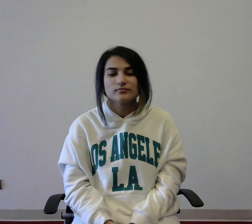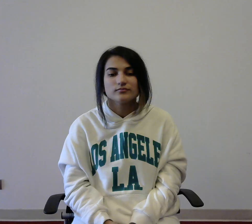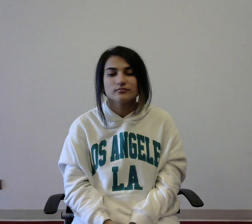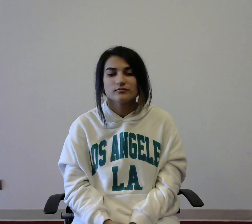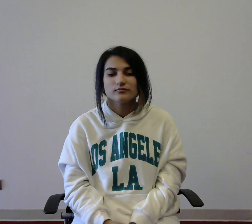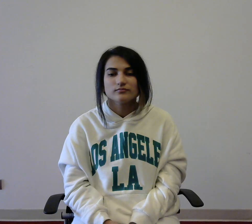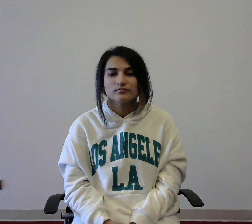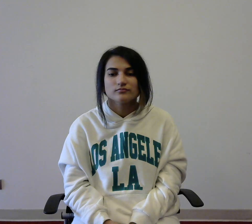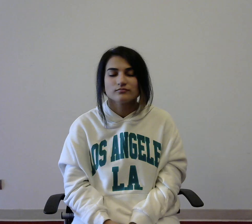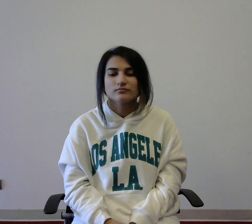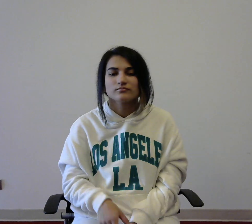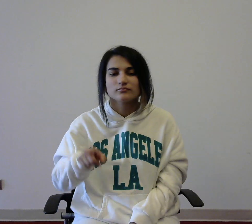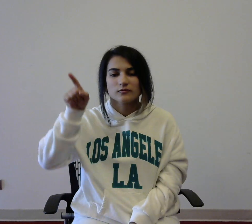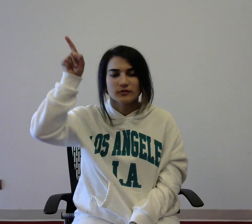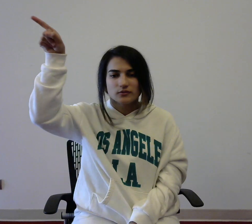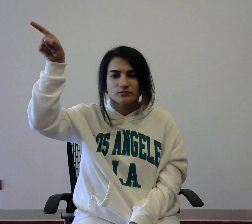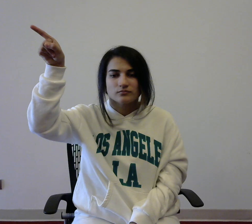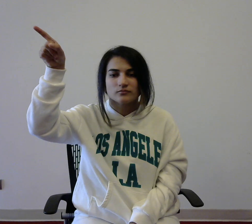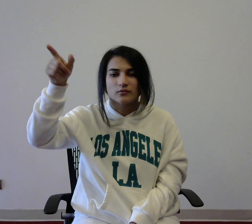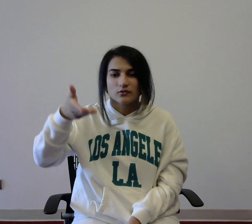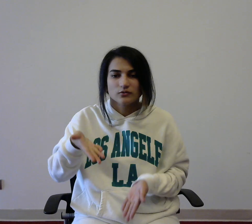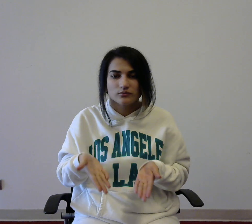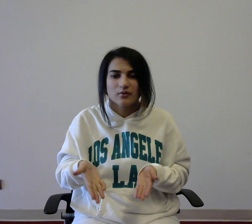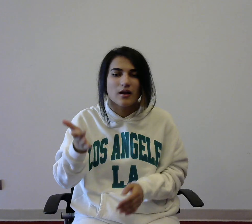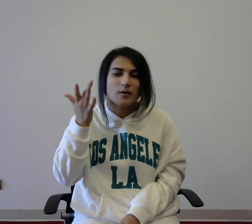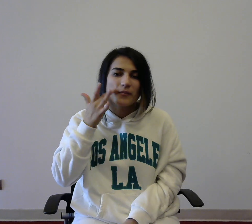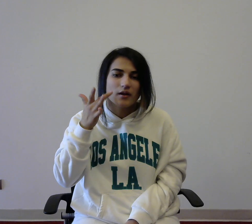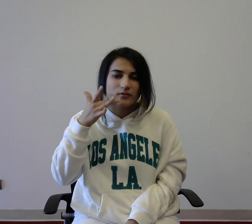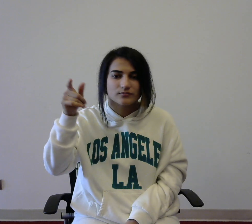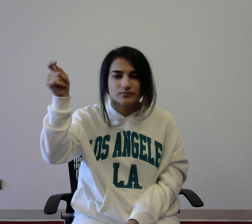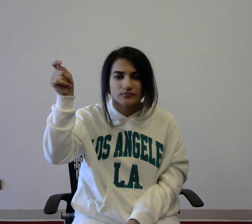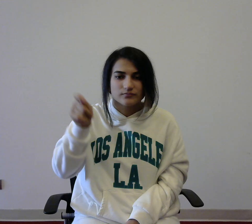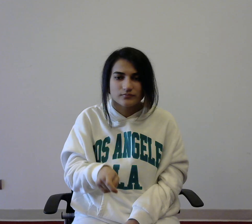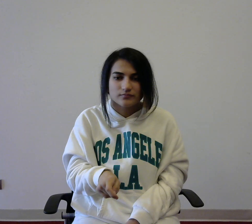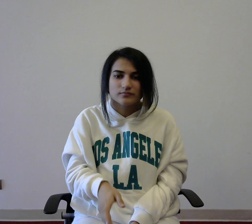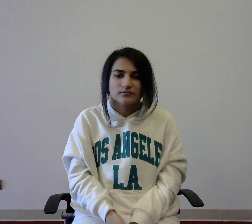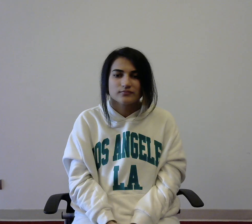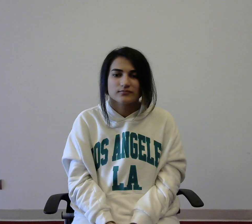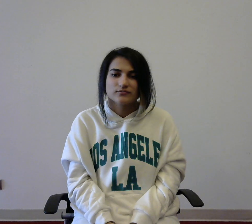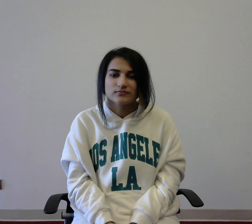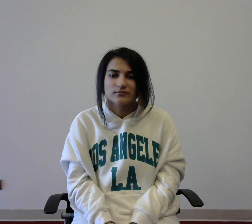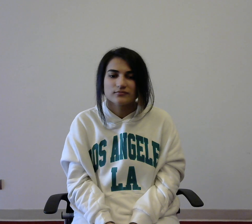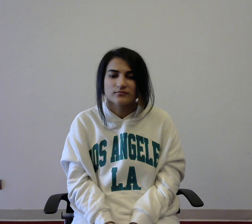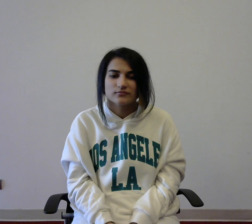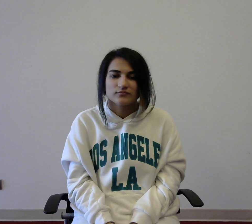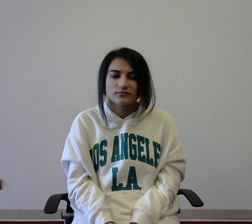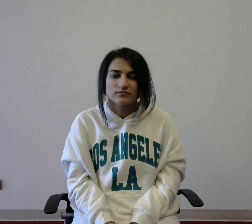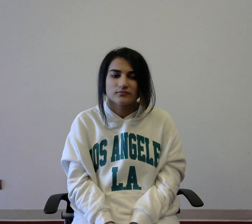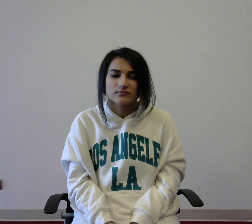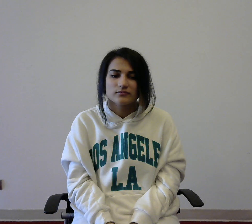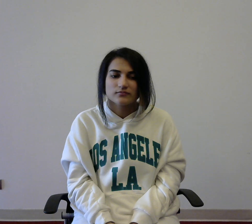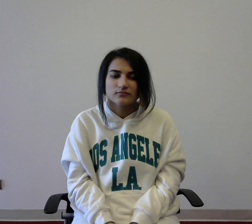O bura Amerikadan gəlib